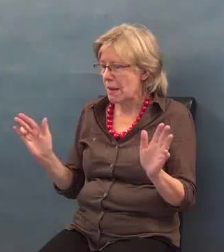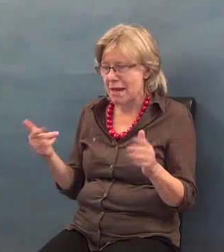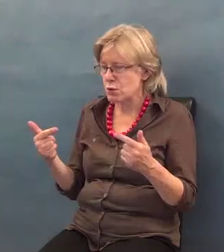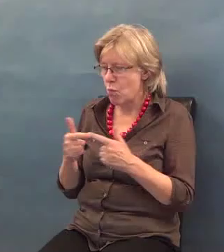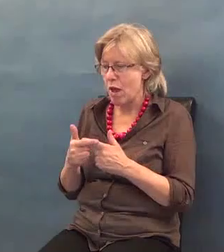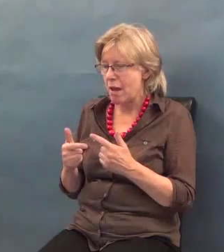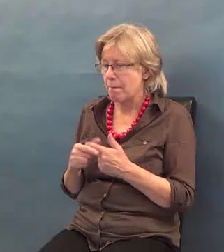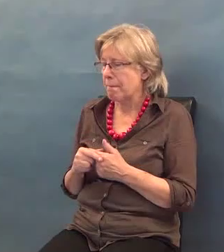Nie pasuje.